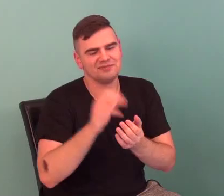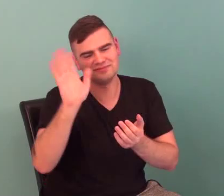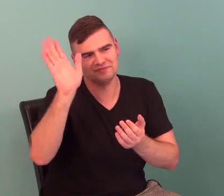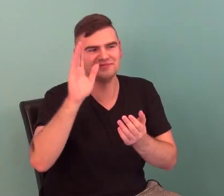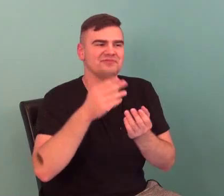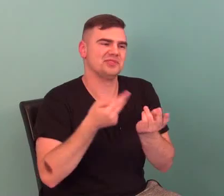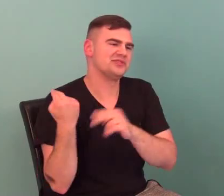Macha do nich i wracają.